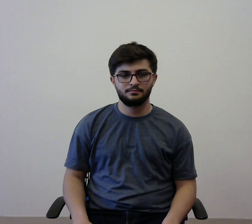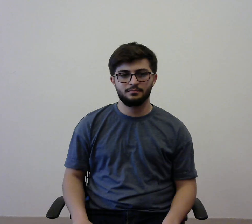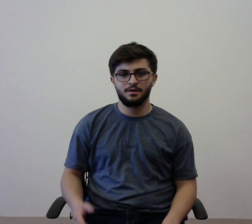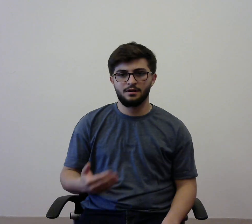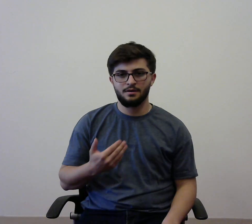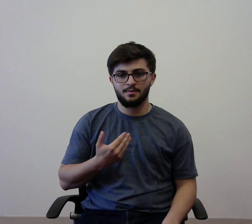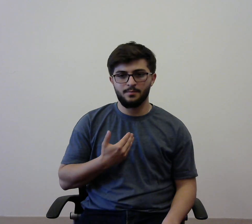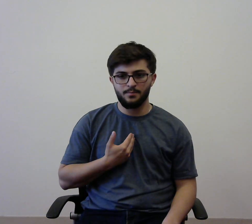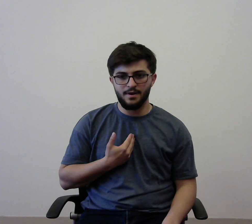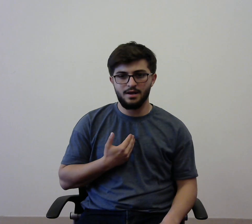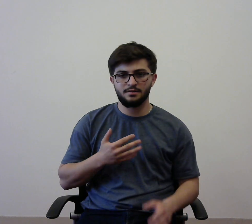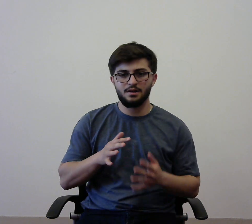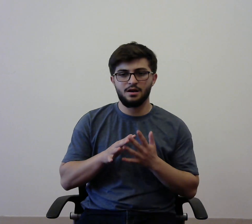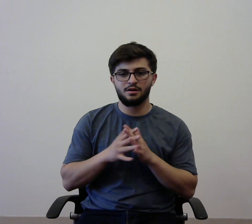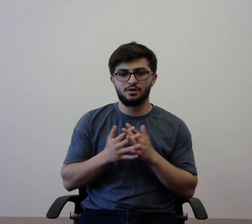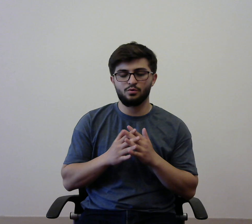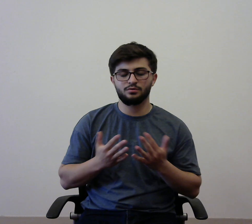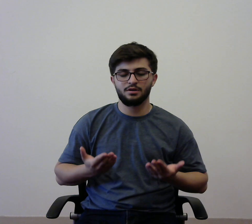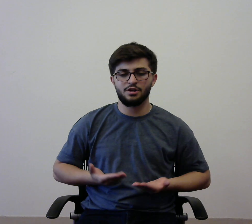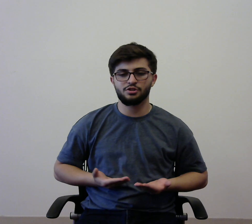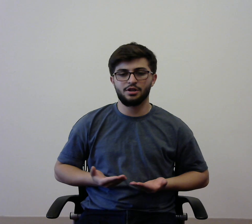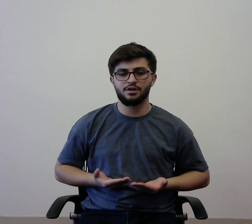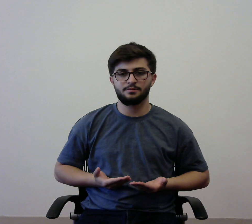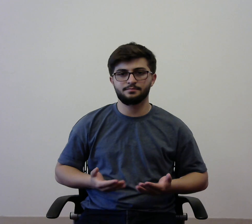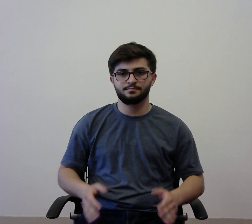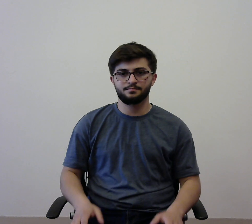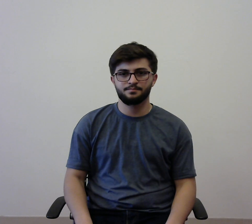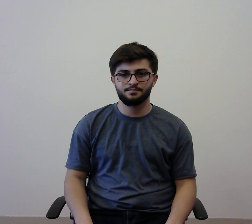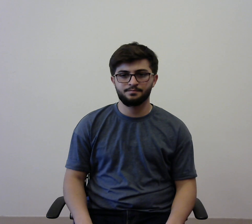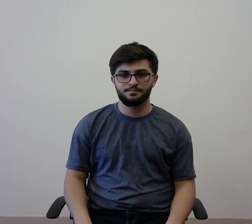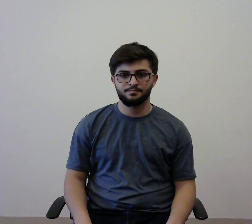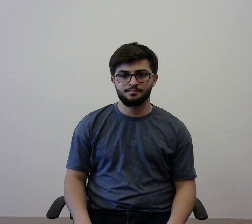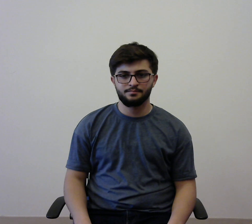Mən rayonda yaşayıram